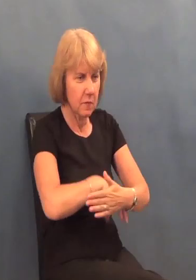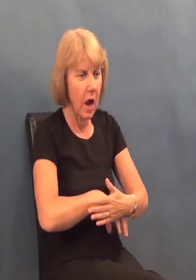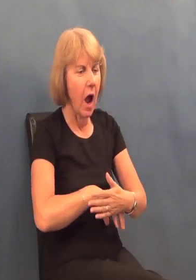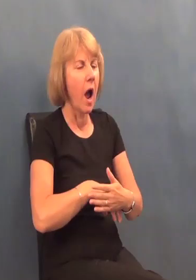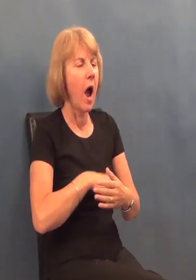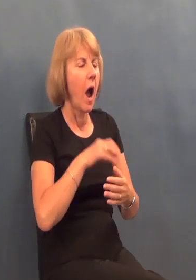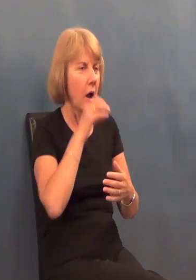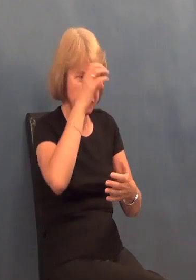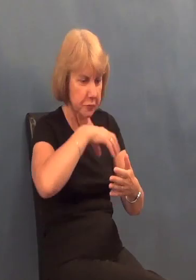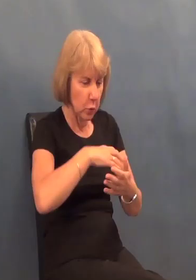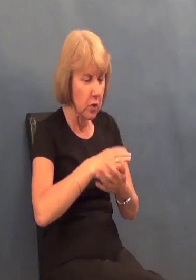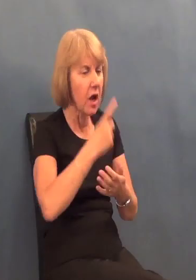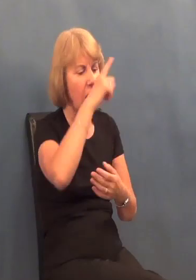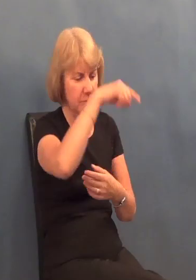Kończy wkładać gruszki do fartucha, ale jedna mu wypada.